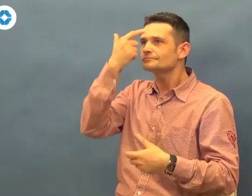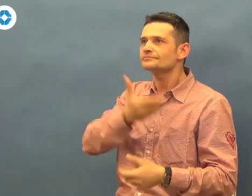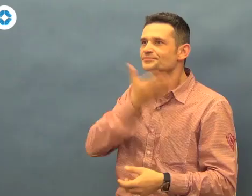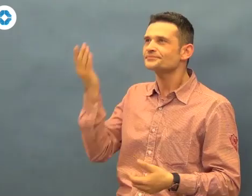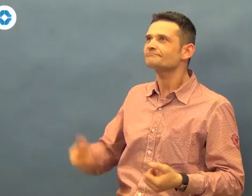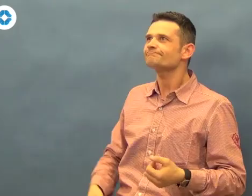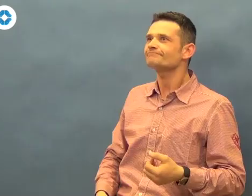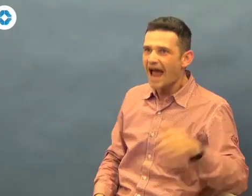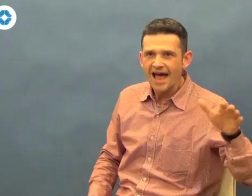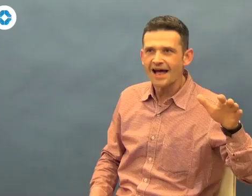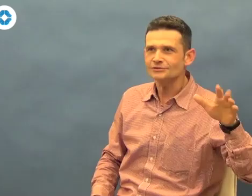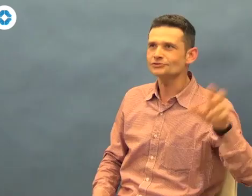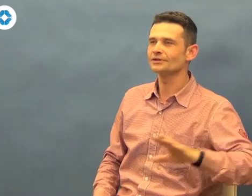Zastanawiał się czy zatrzymać chłopców, czy nie.